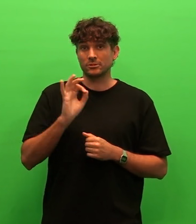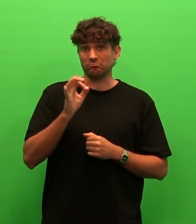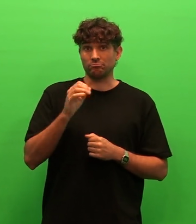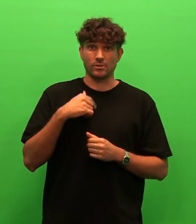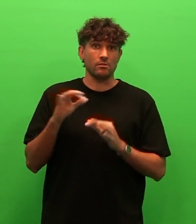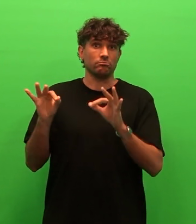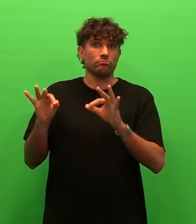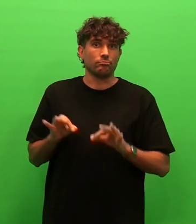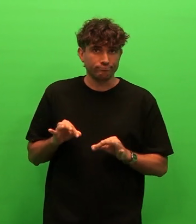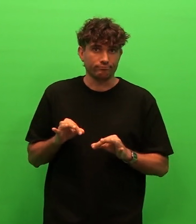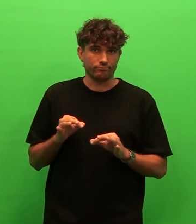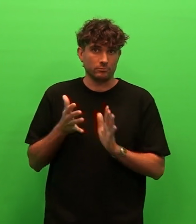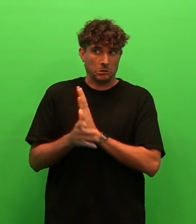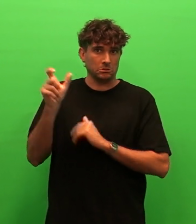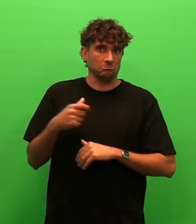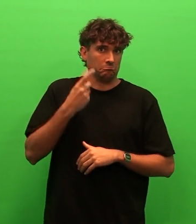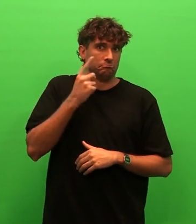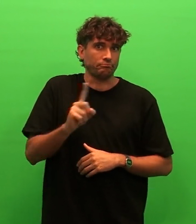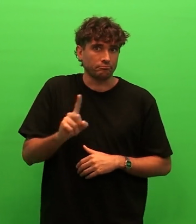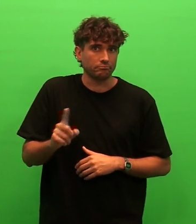Sí, faig servir preservatiu perquè no conec la persona.